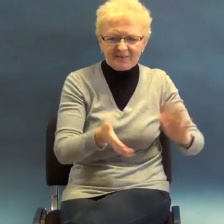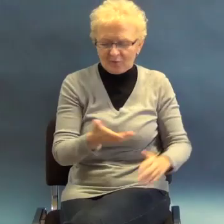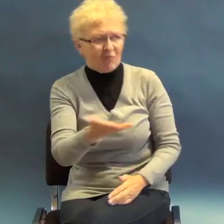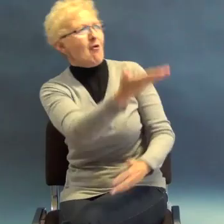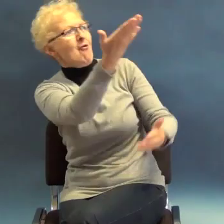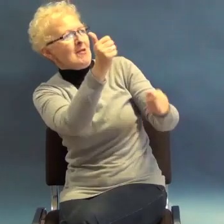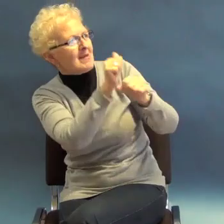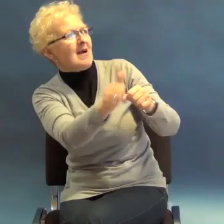Jest! Żyje...